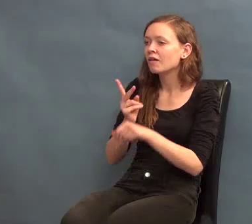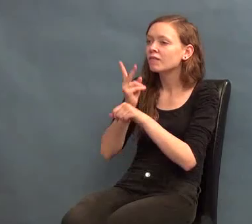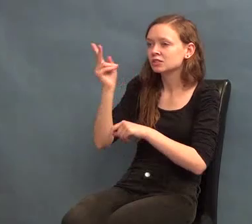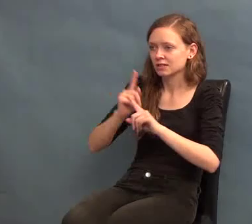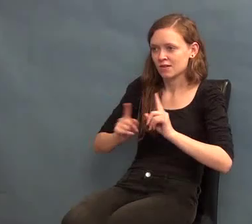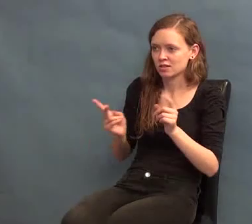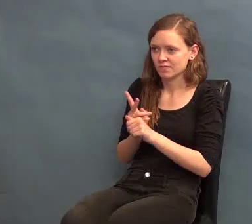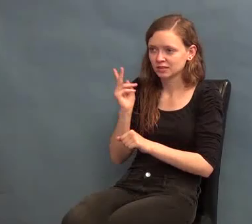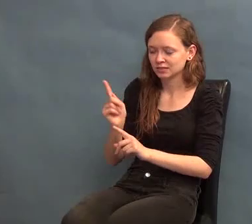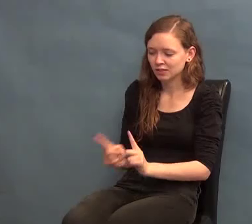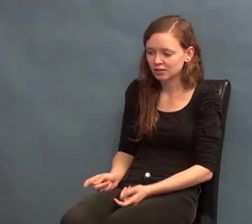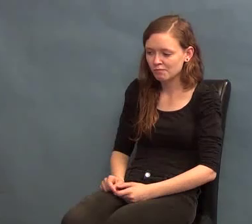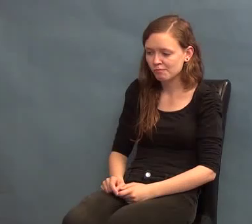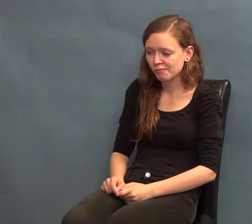Nie wolno wchodzić.